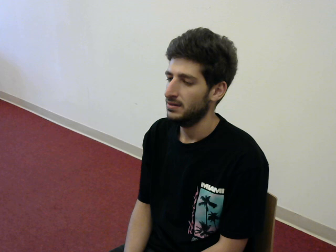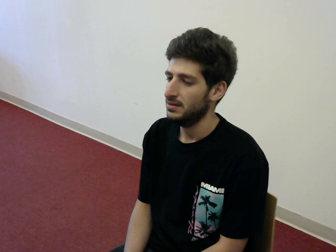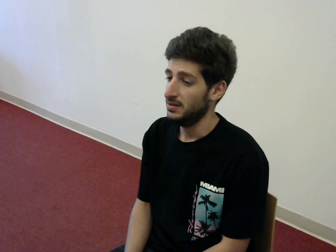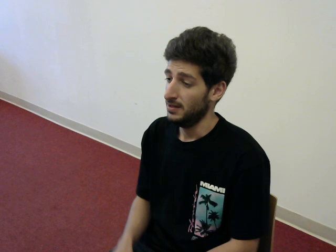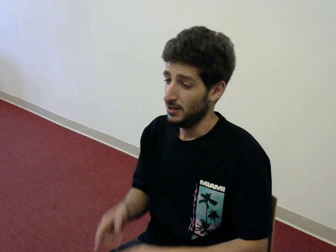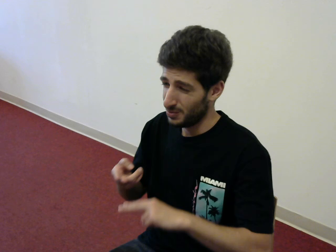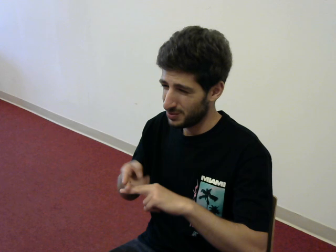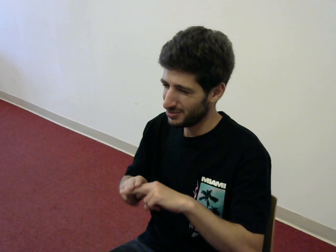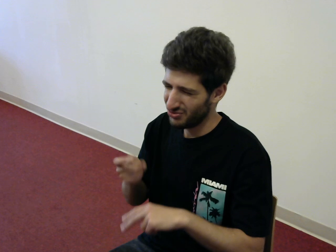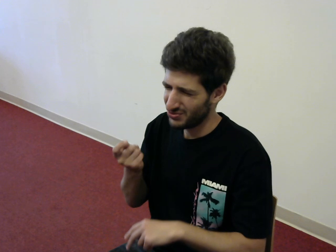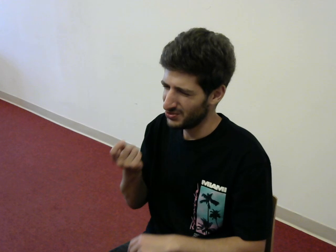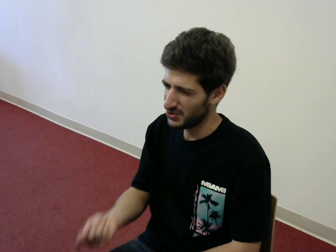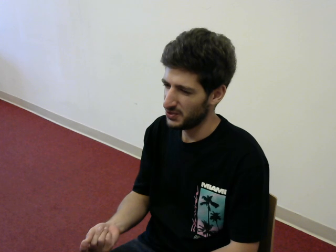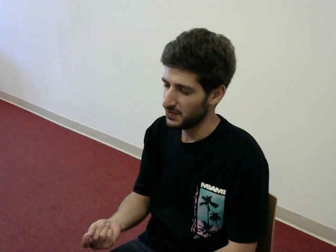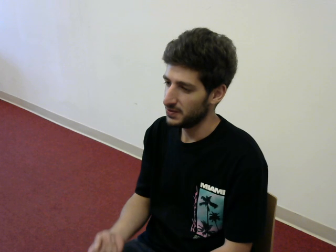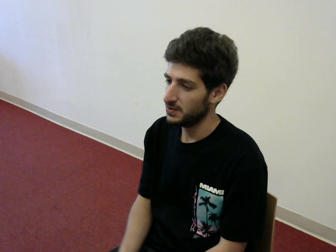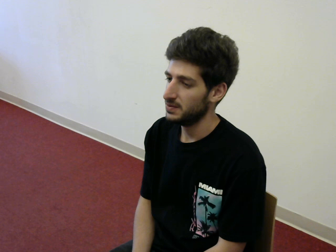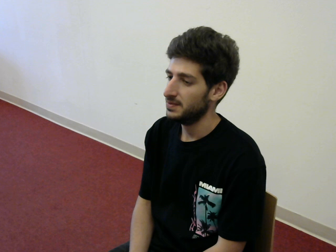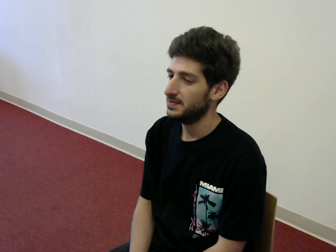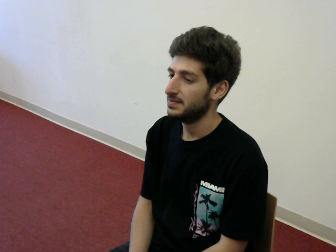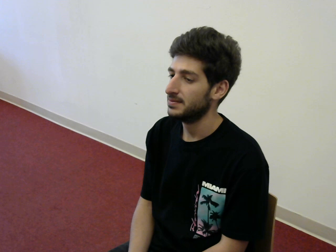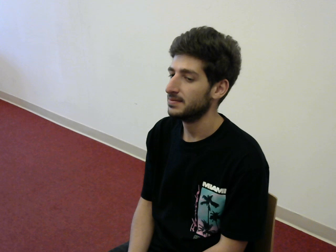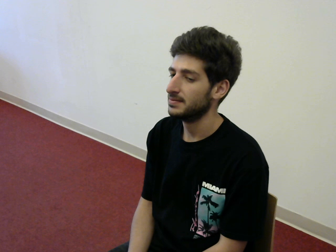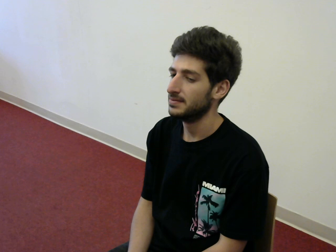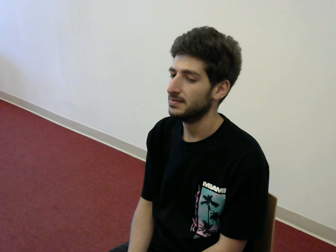Bu ucuzdur